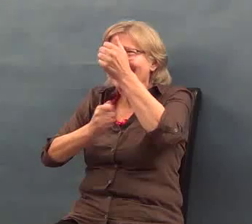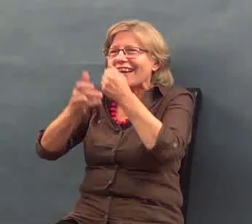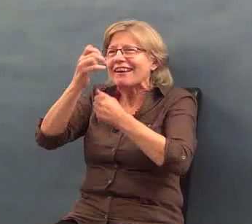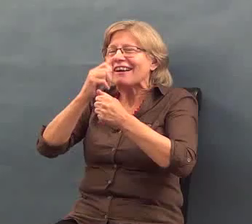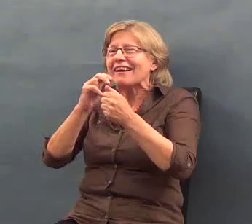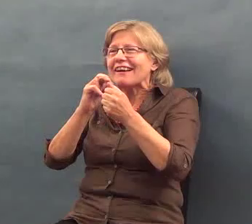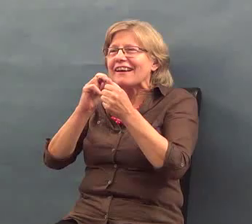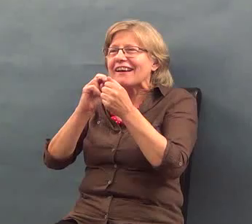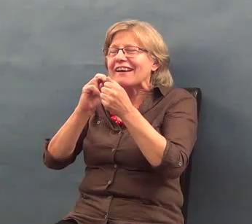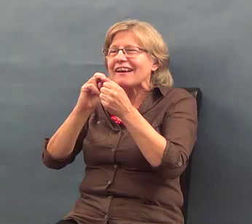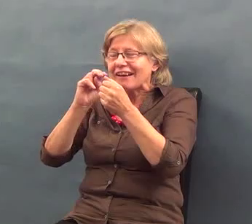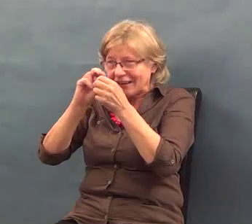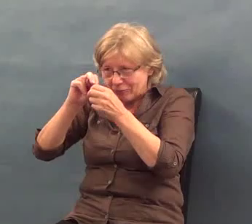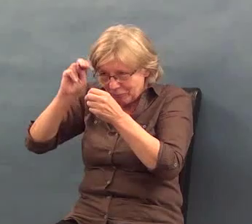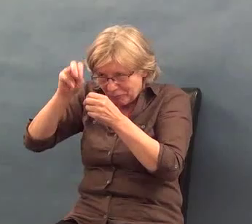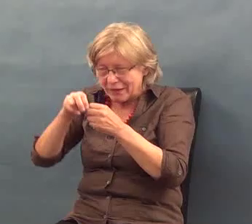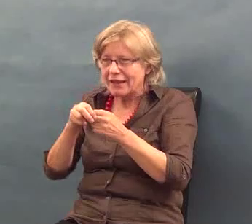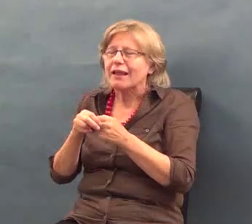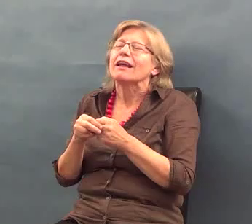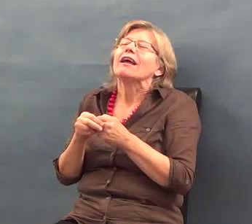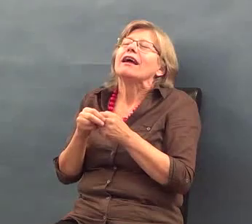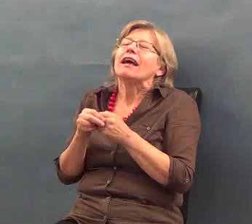Wszedł.